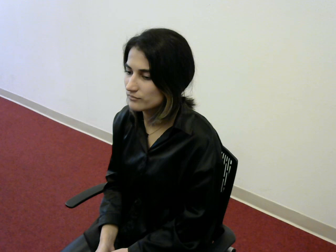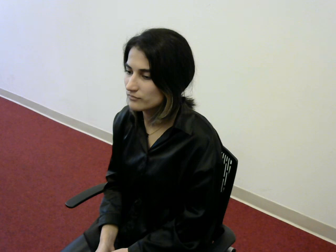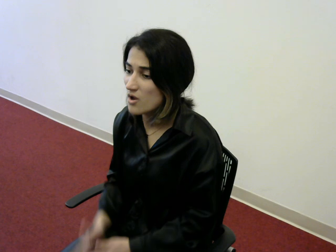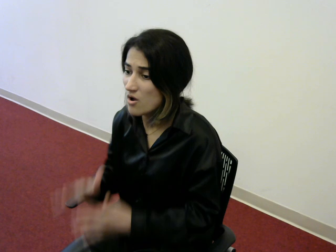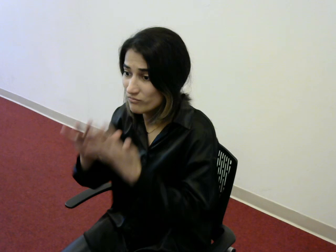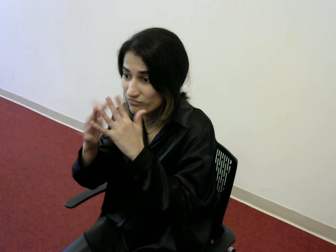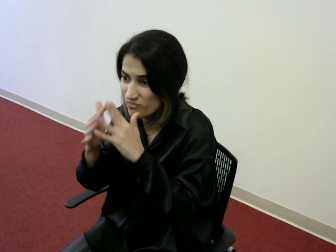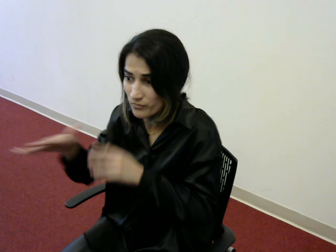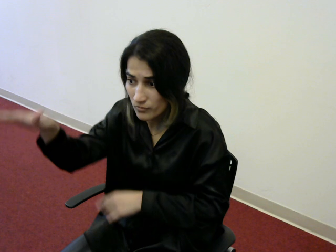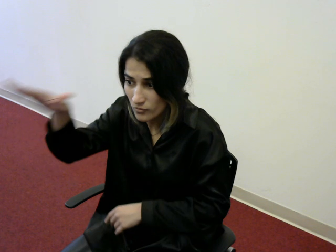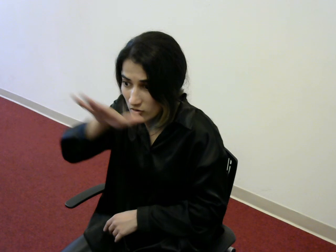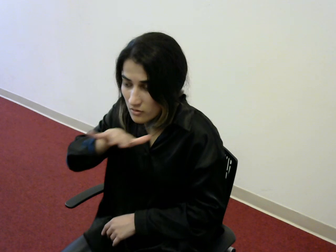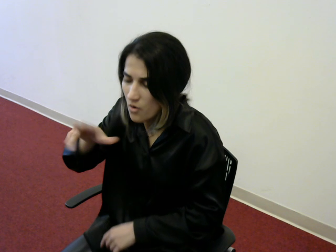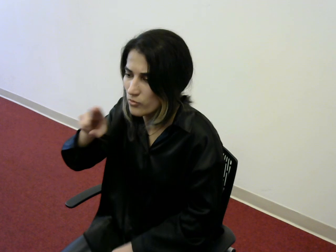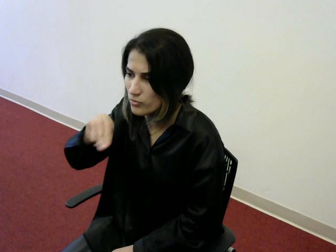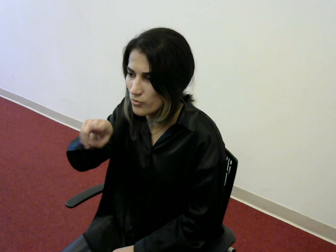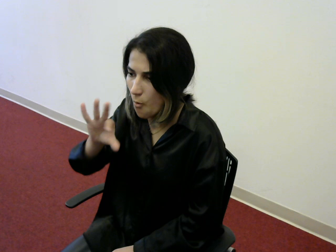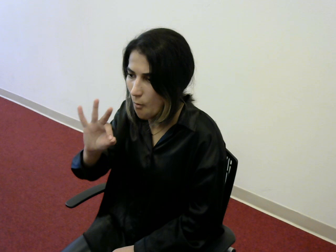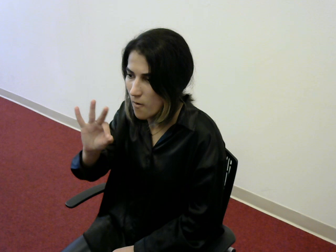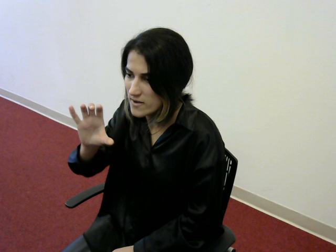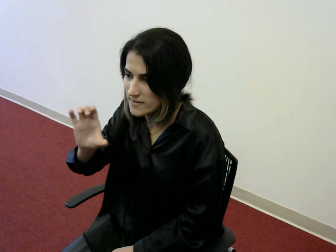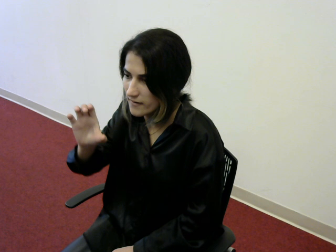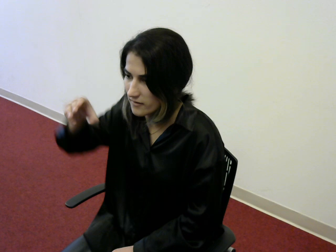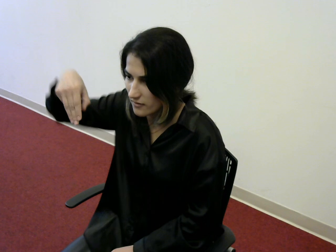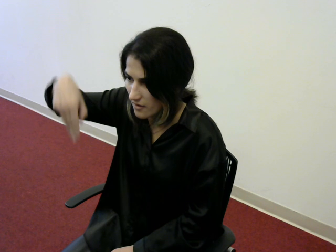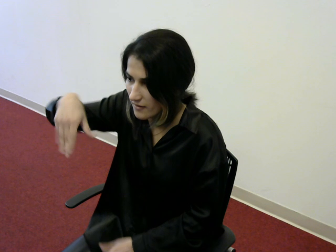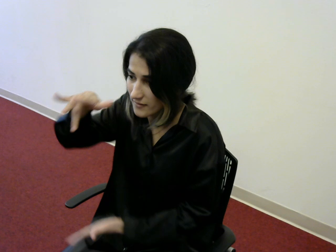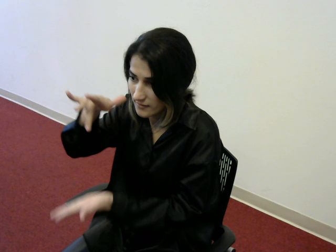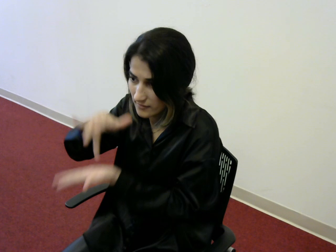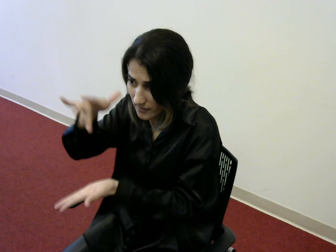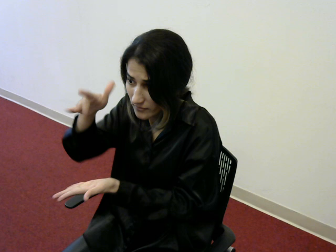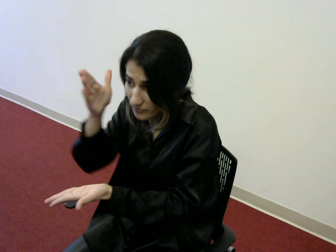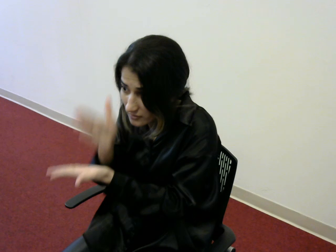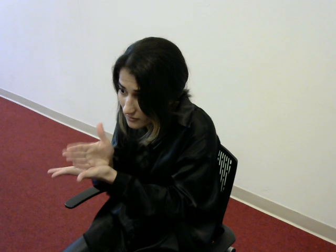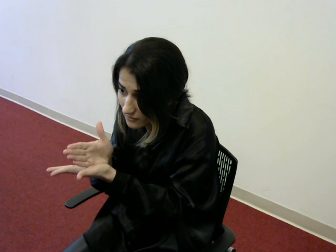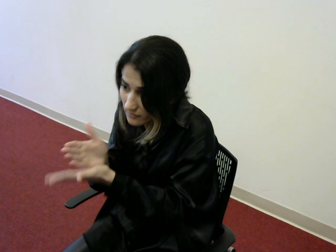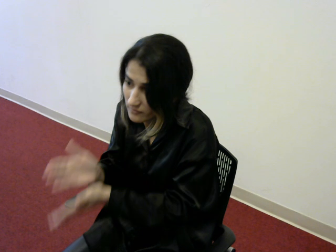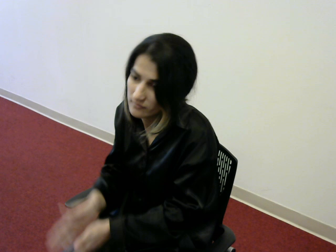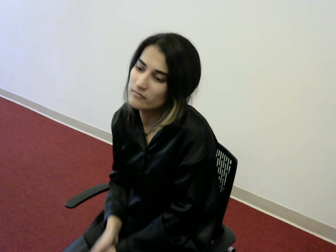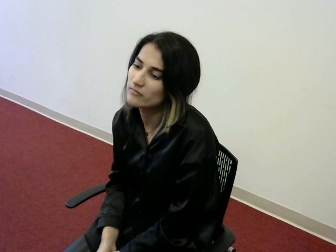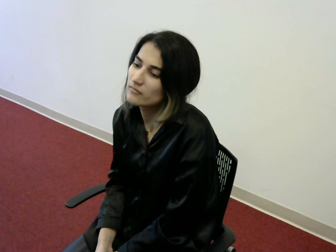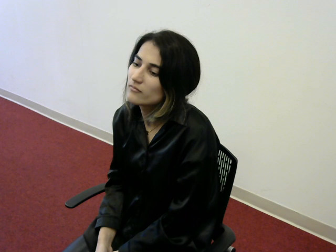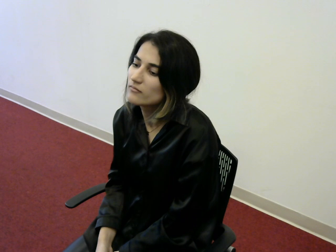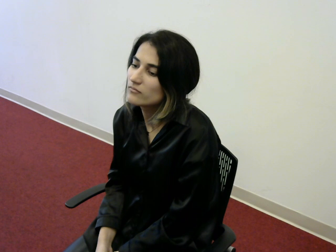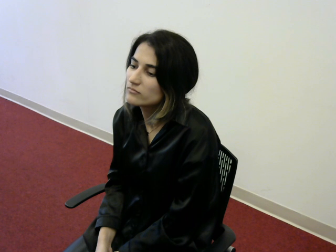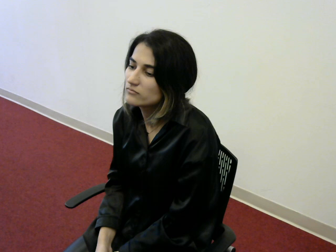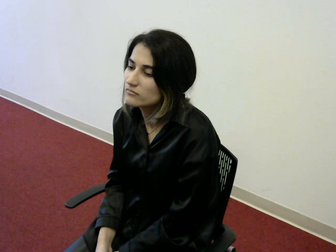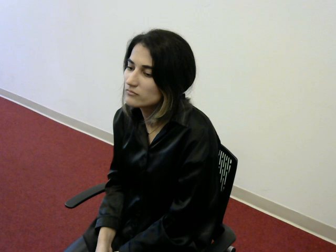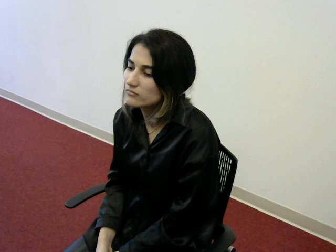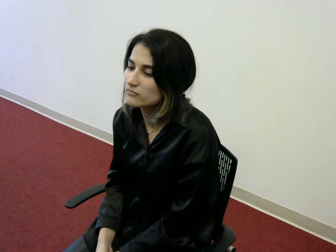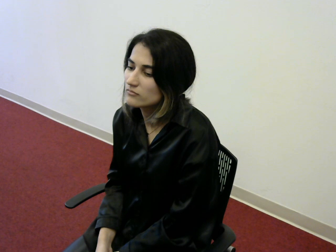Rayonlarda DOST Mərkəzləri varmı?